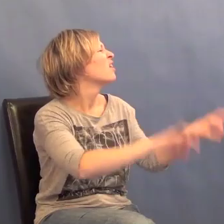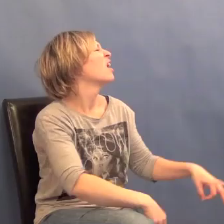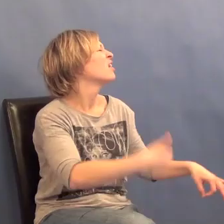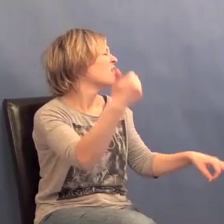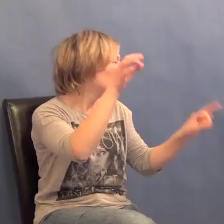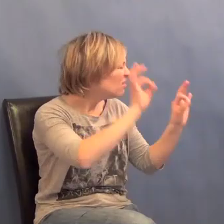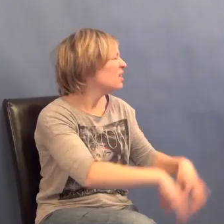On jest winny.